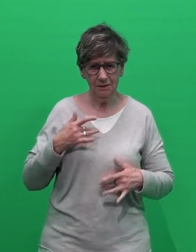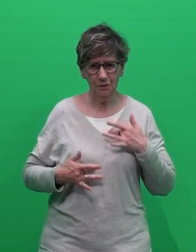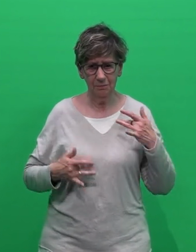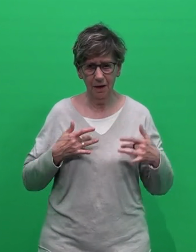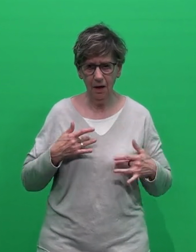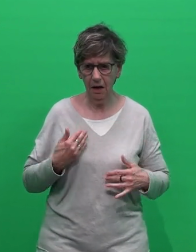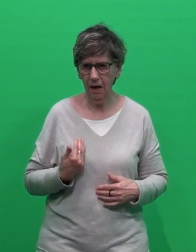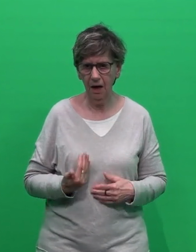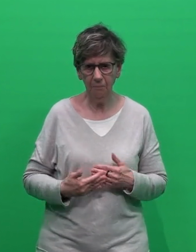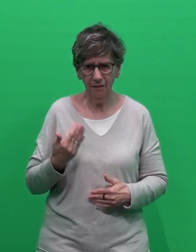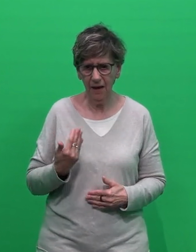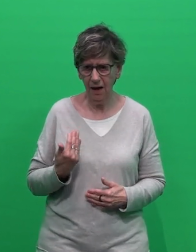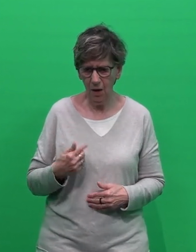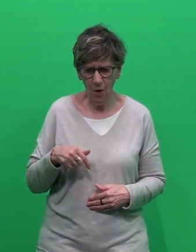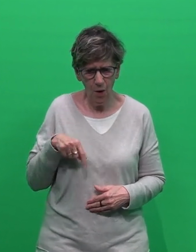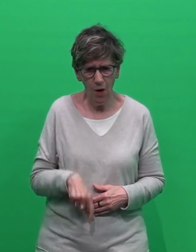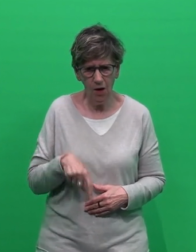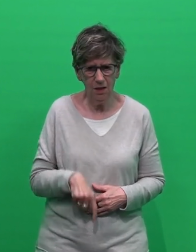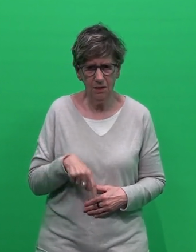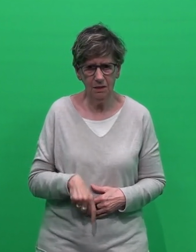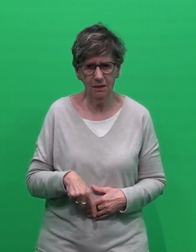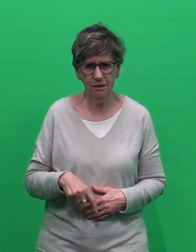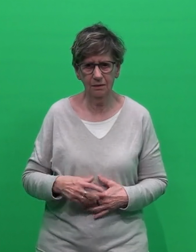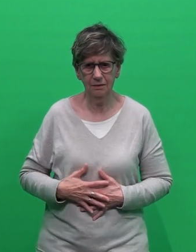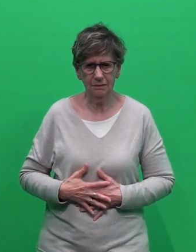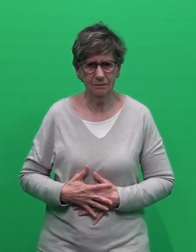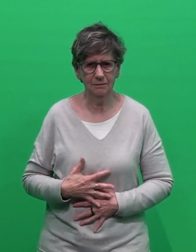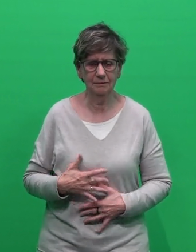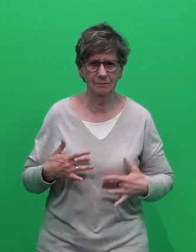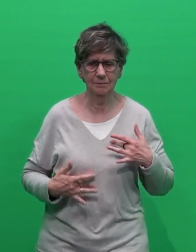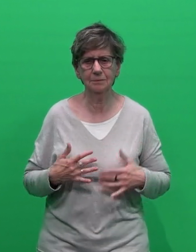Els símptomes han començat avui. Em fa mal la panxa i tinc símptomes.